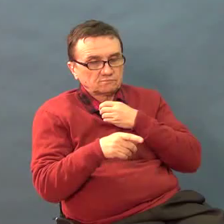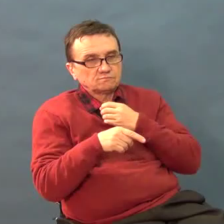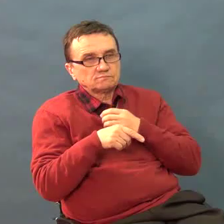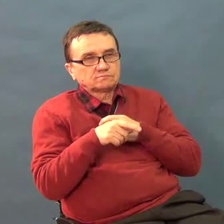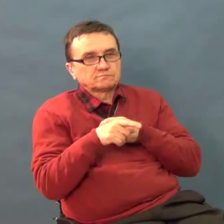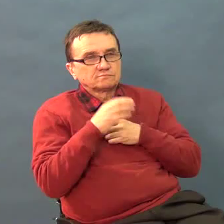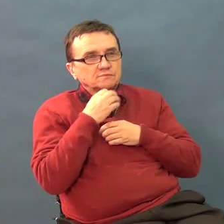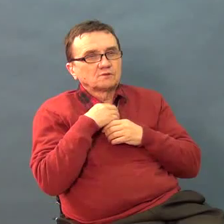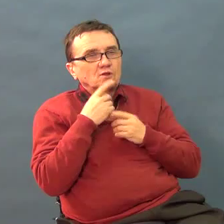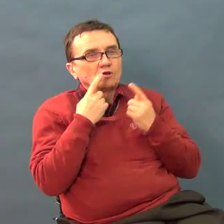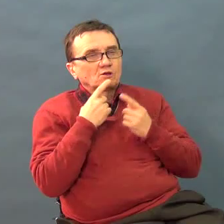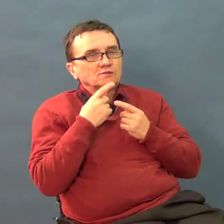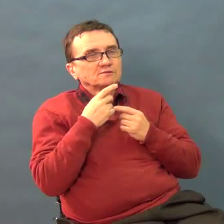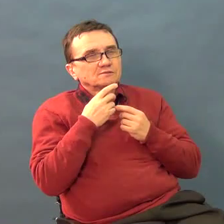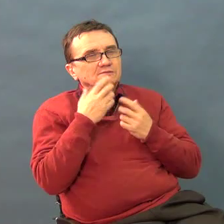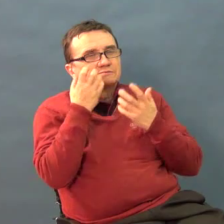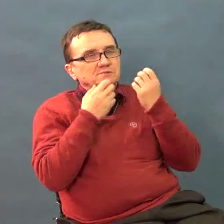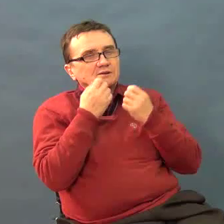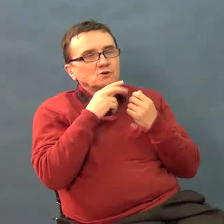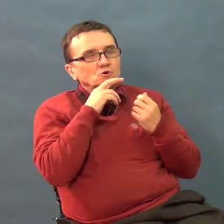Pan ogrodnik zrywa gruszki.